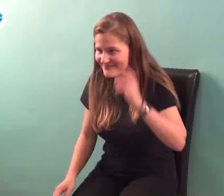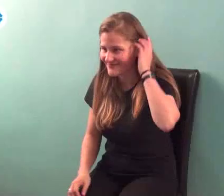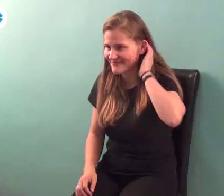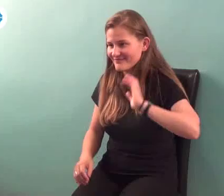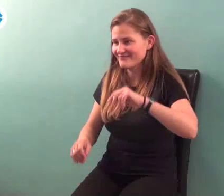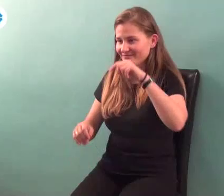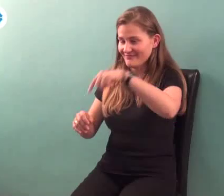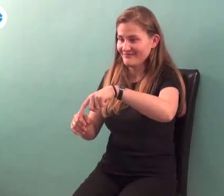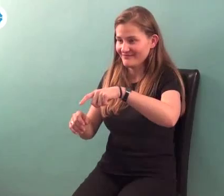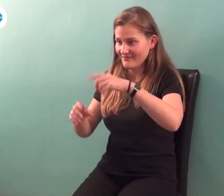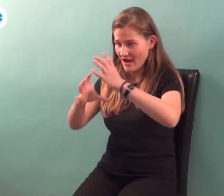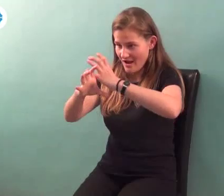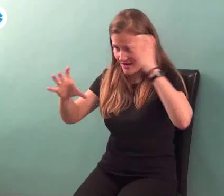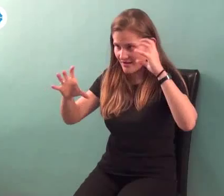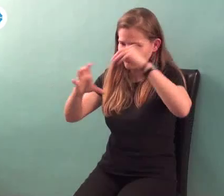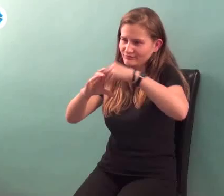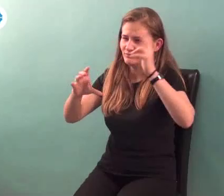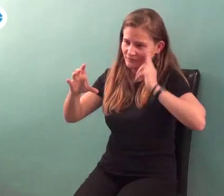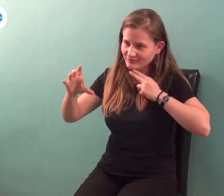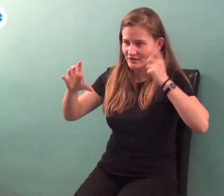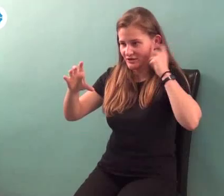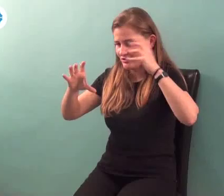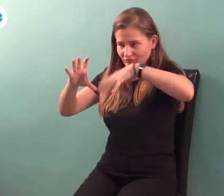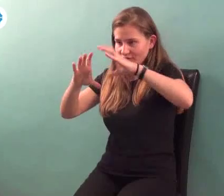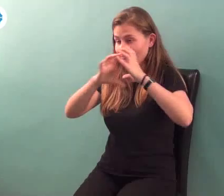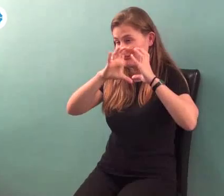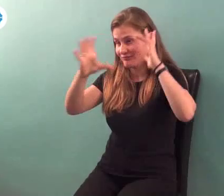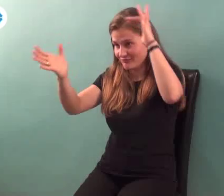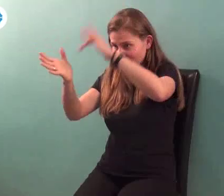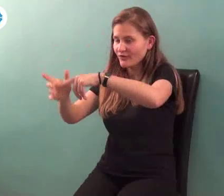Ten autokar, w którym są głusi i słyszący jedzie do Włoch.